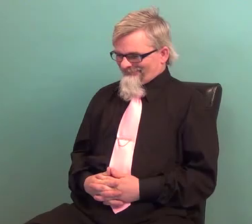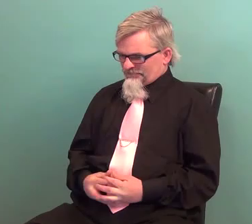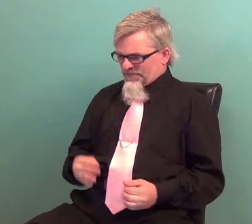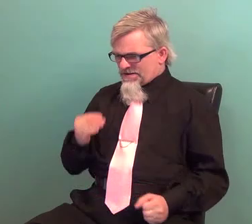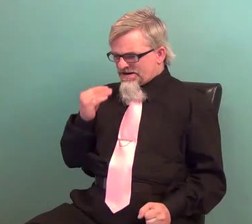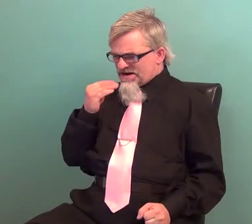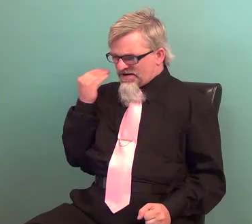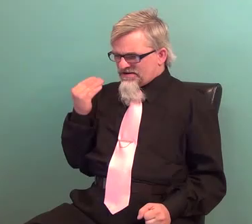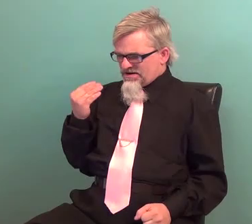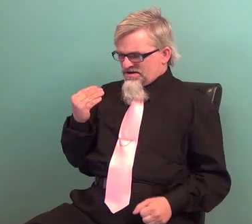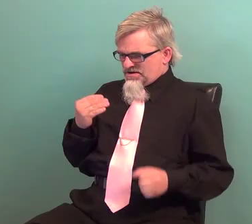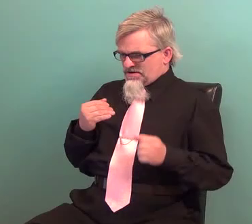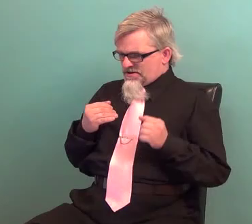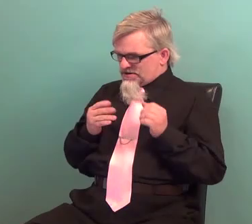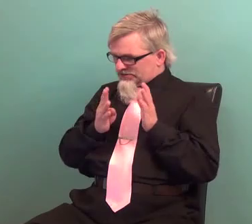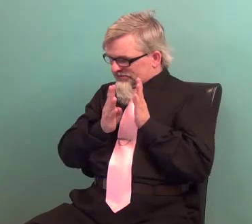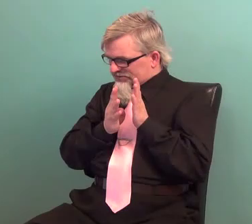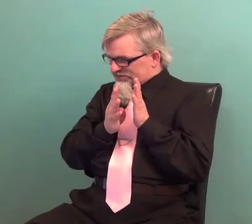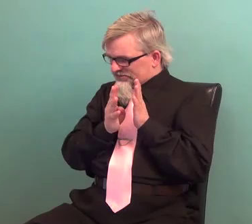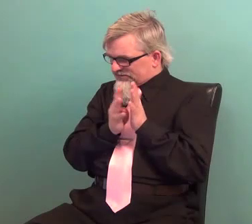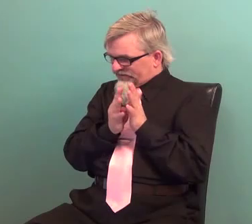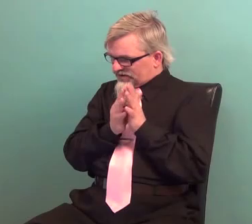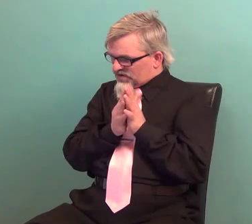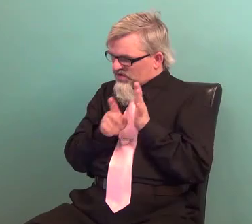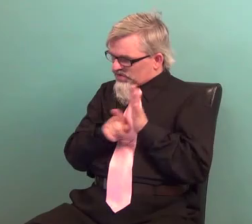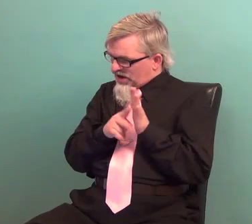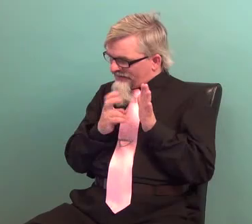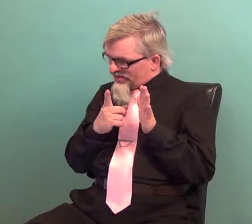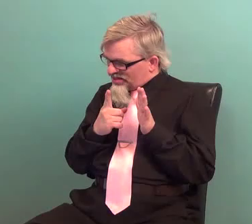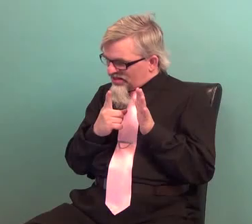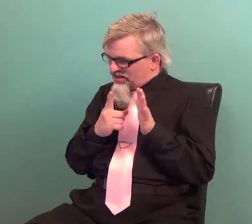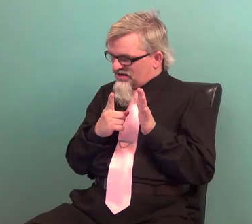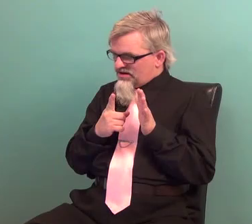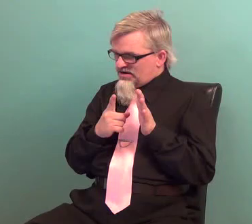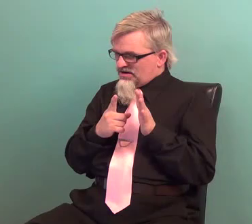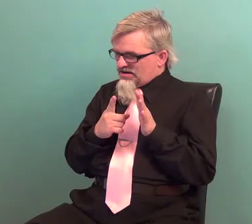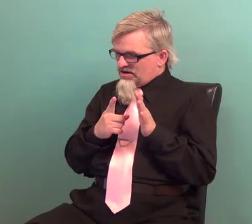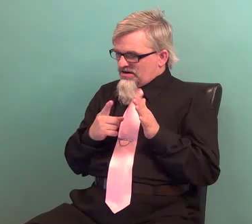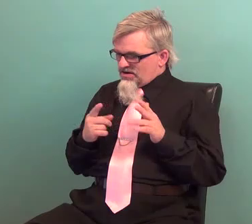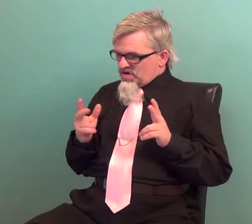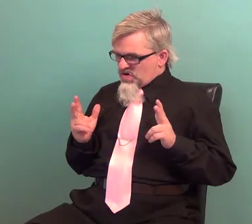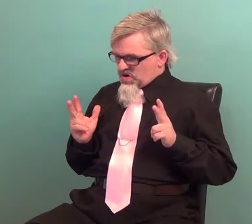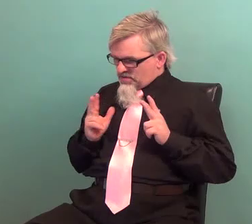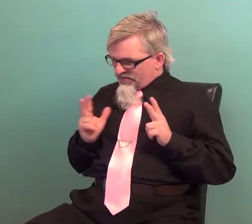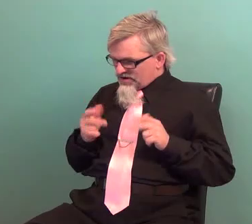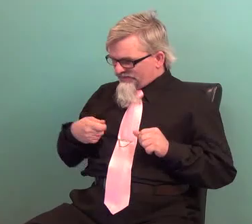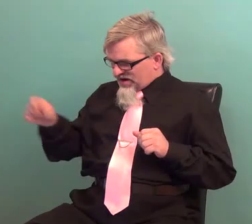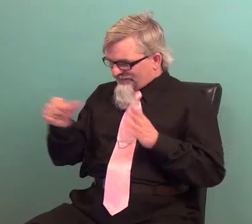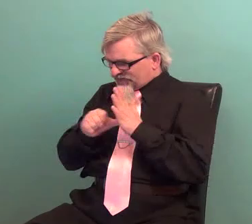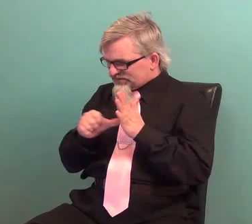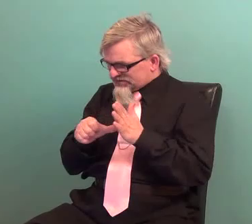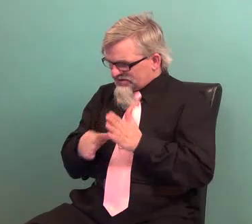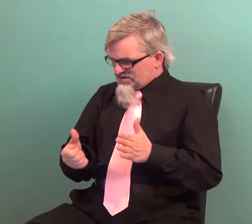Lepiej, gdybym od dziewiętnastego do dwudziestego pierwszego odpoczywał, wyjechał na wycieczkę.